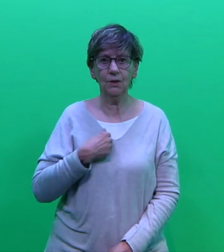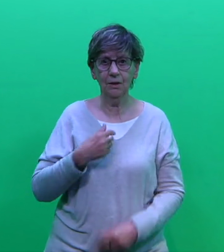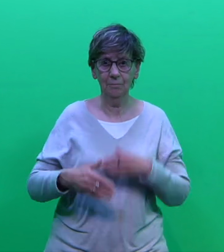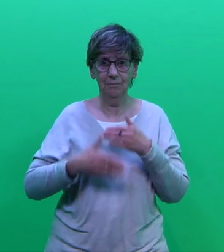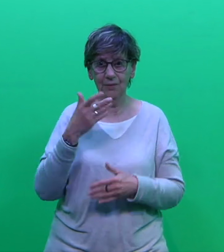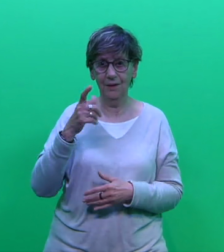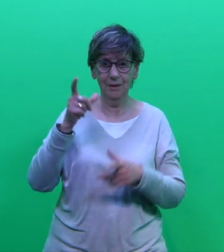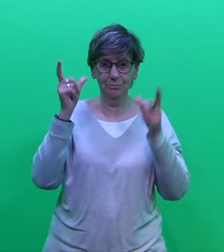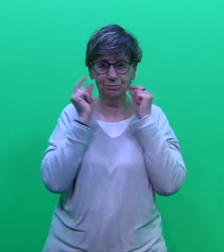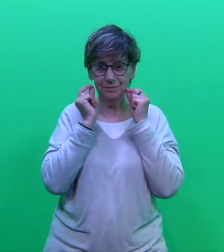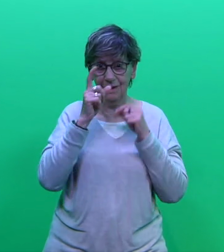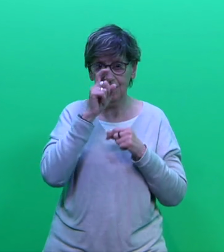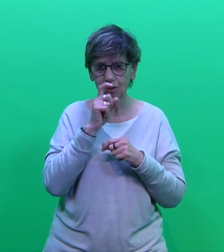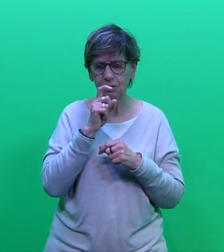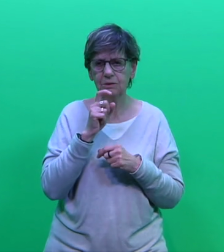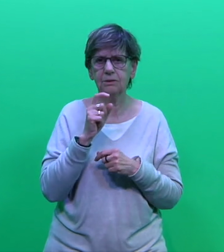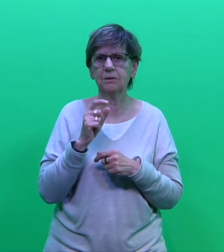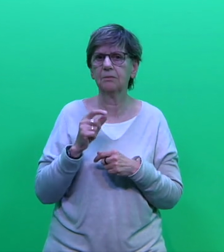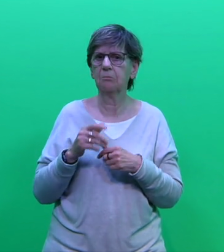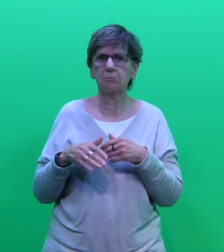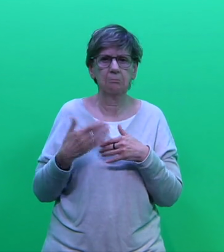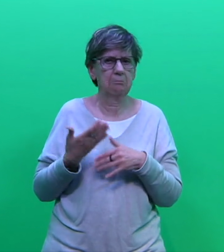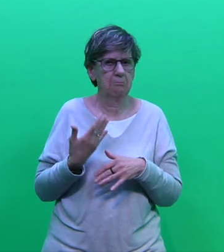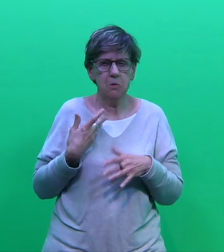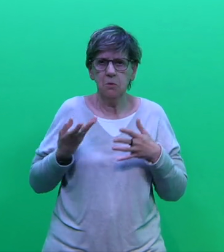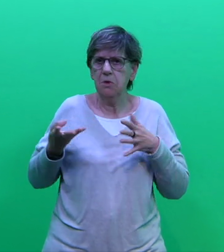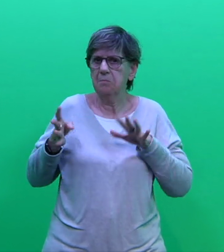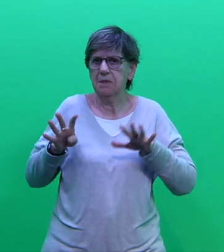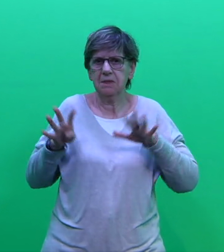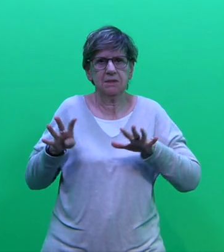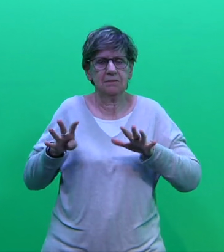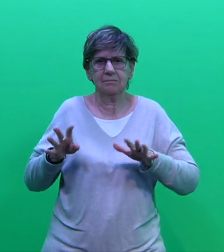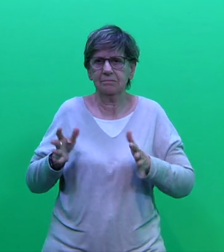Vaig començar a predre audició quan tenia nou mesos.